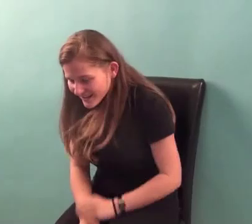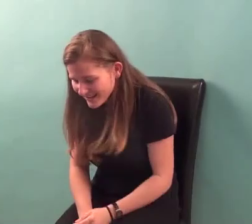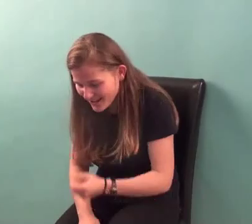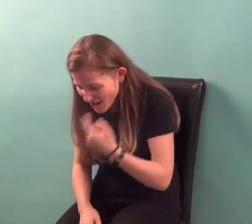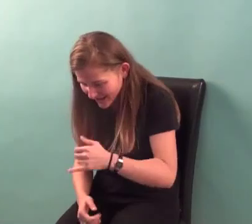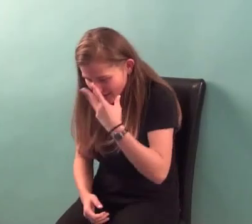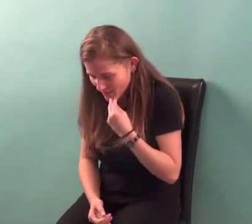Trochę inny obraz.